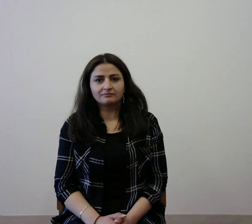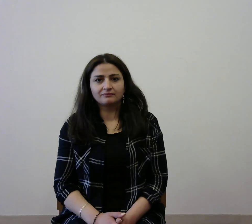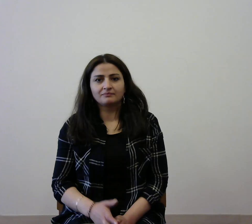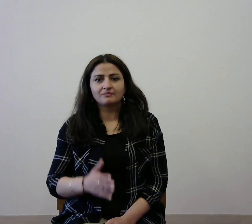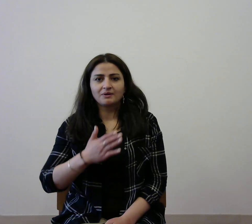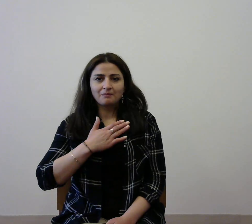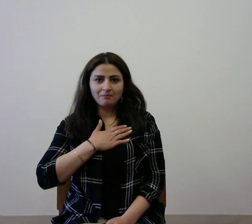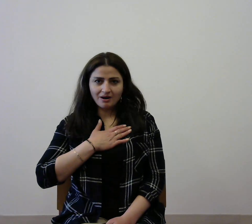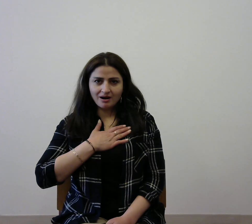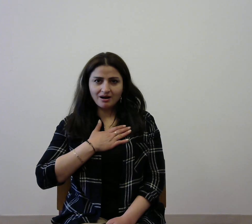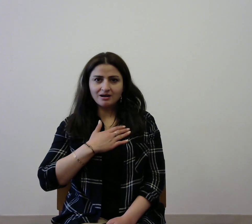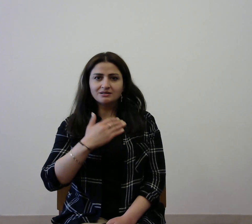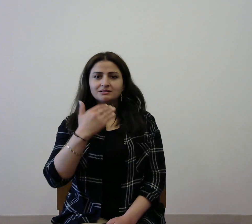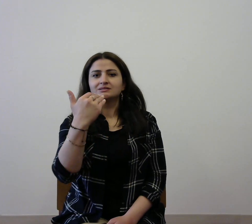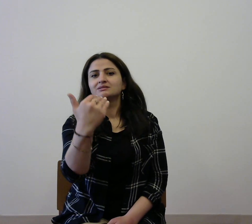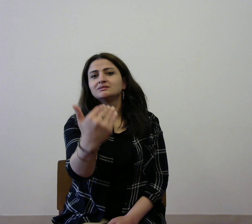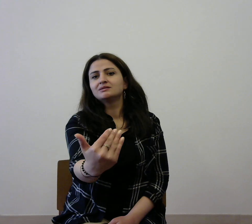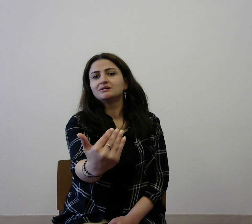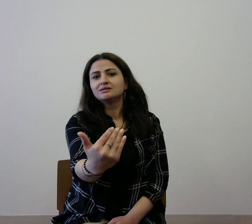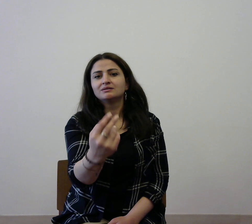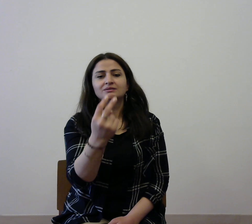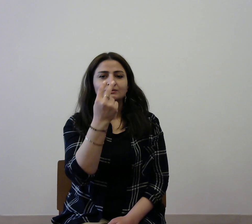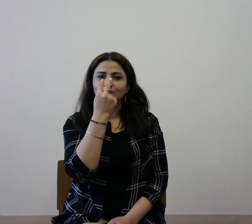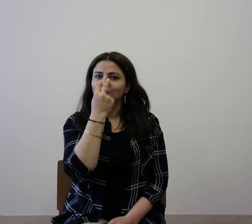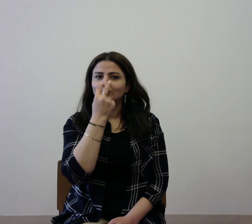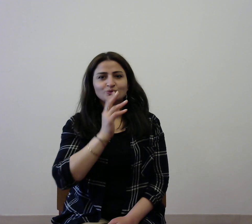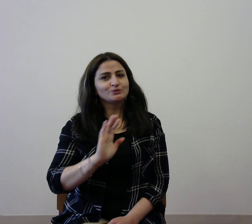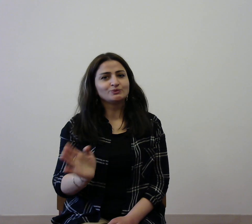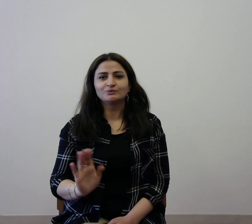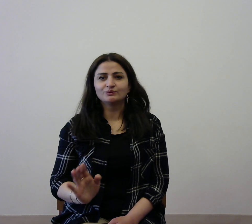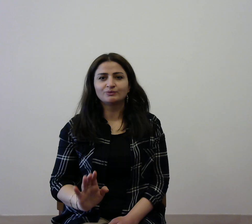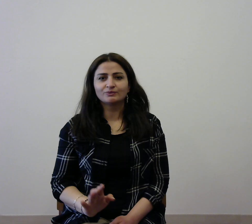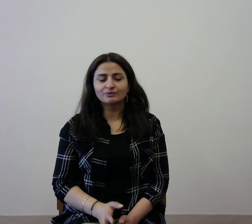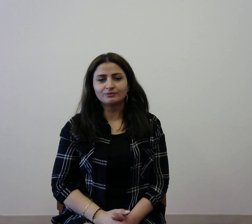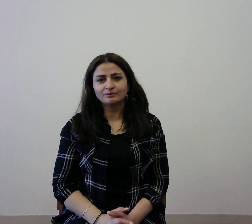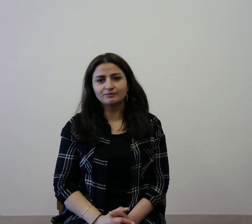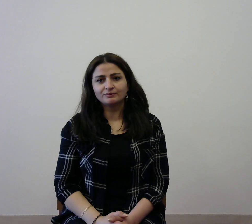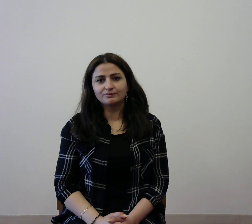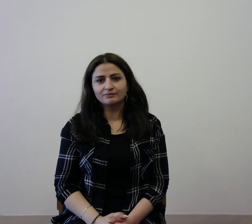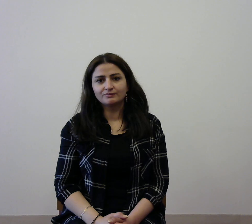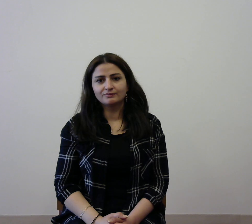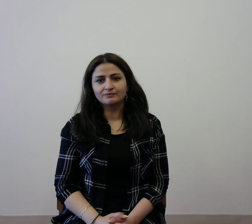Mən sizi görmürəm